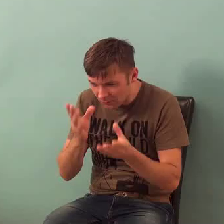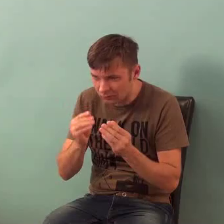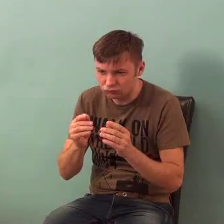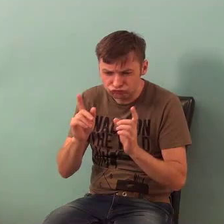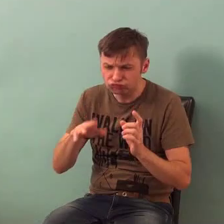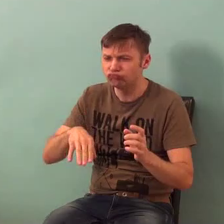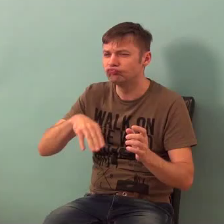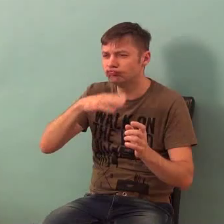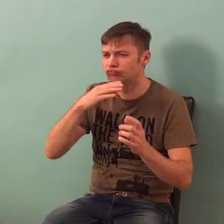Wystarczy.